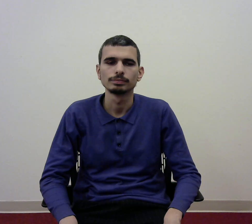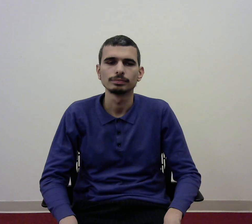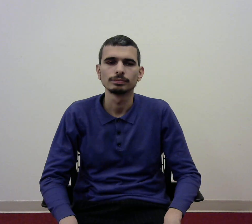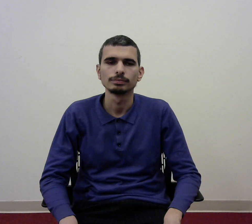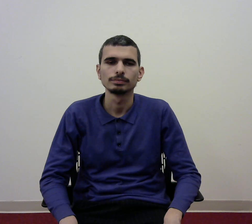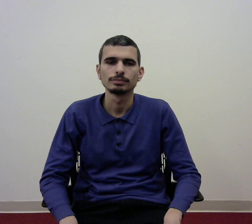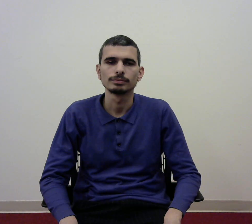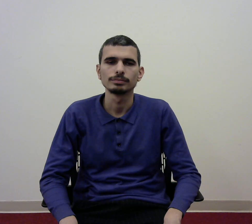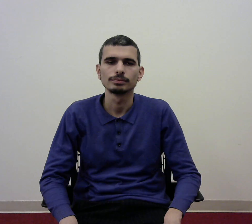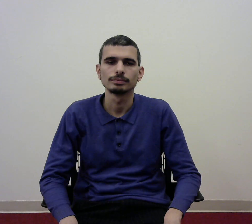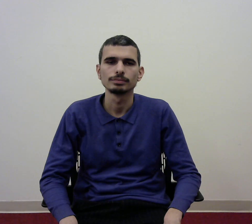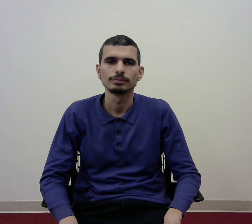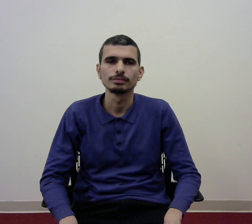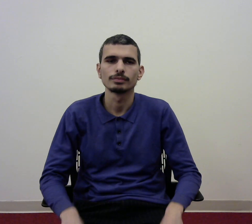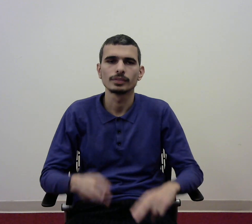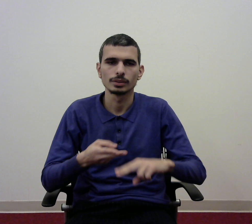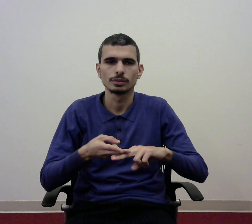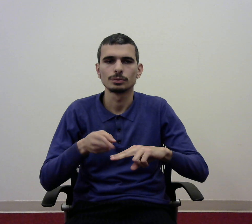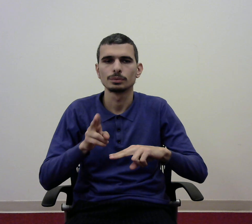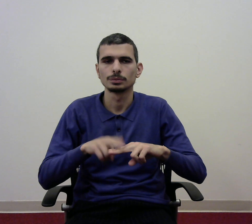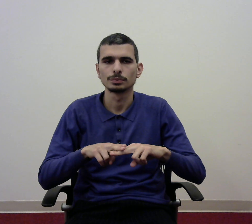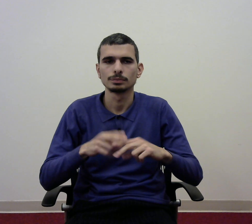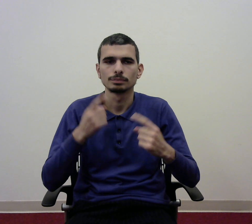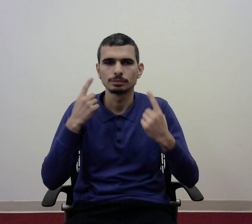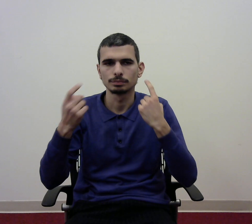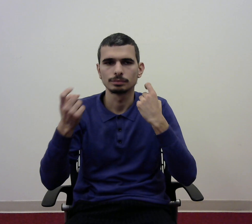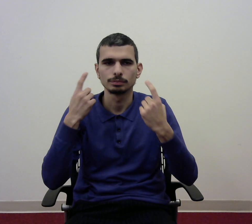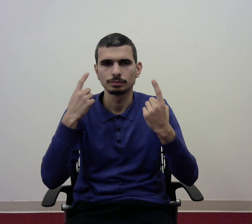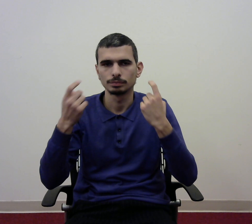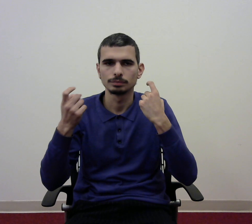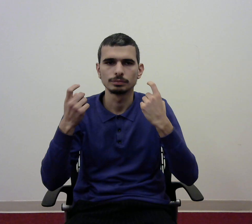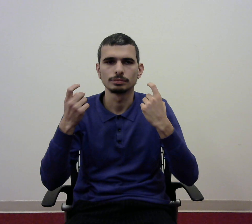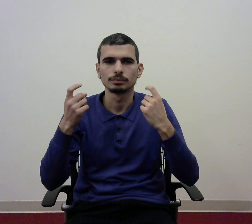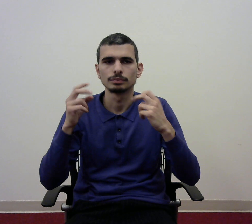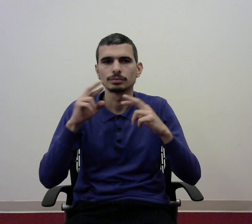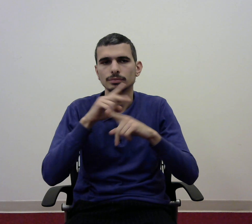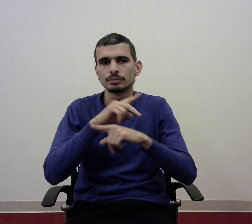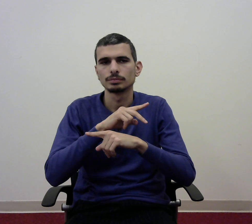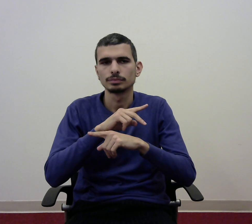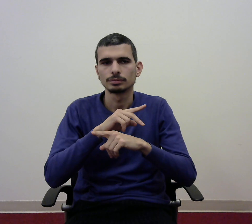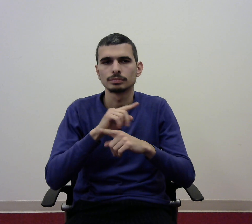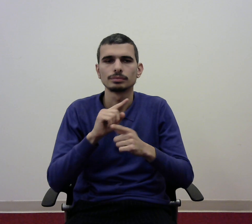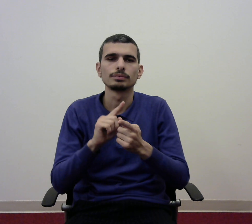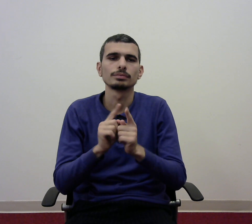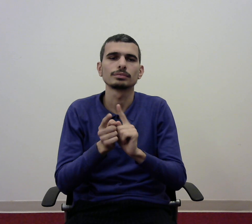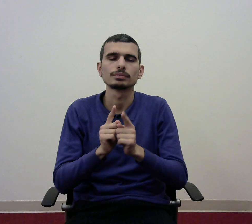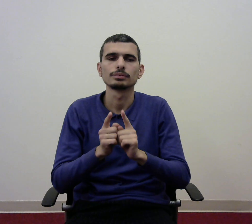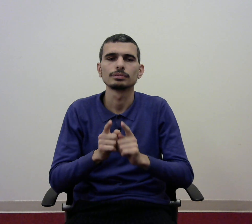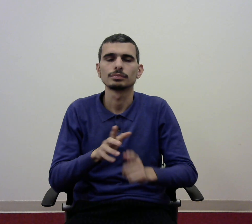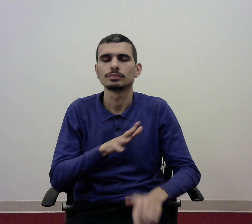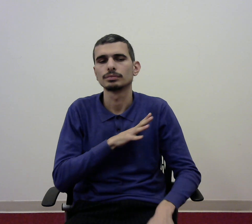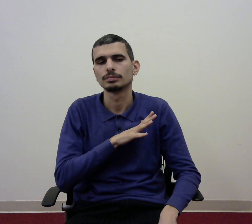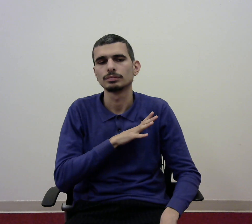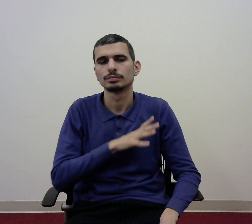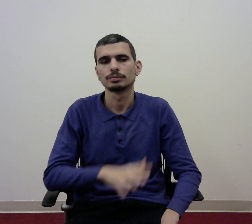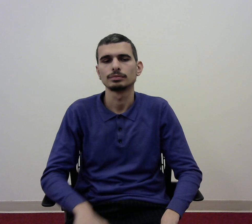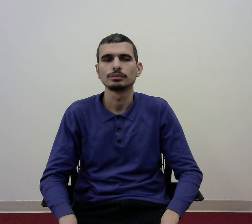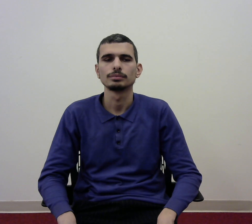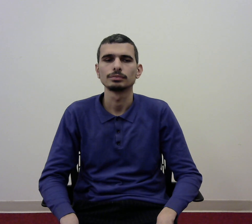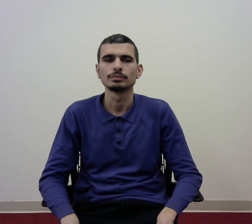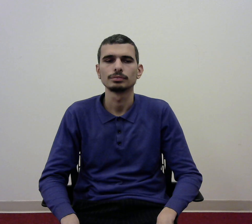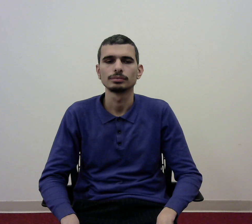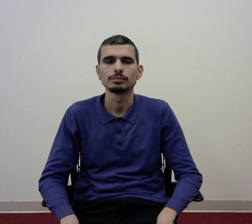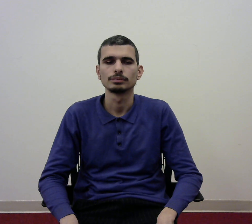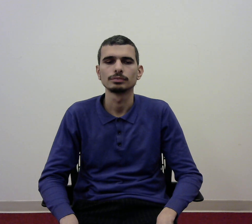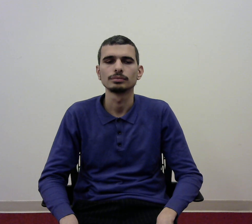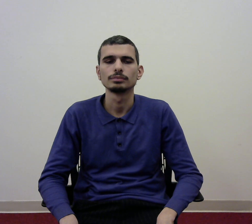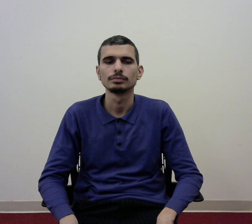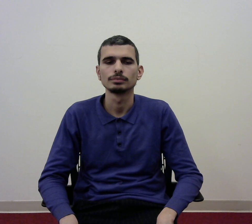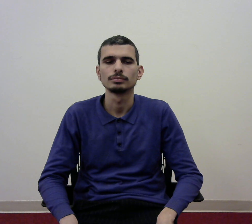Bu məlumat səhv tərcümə olunub